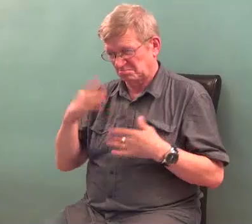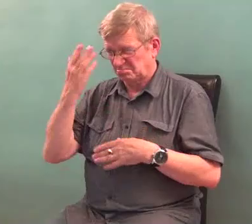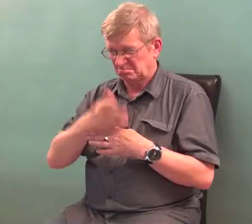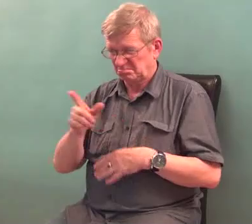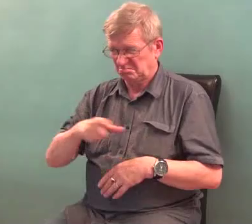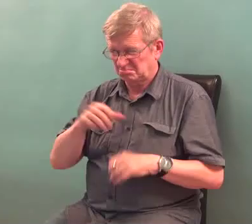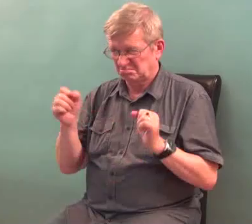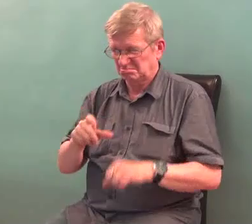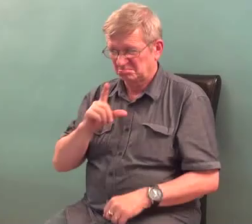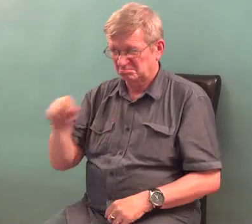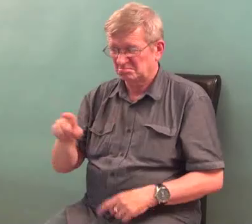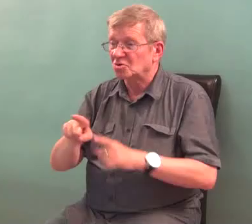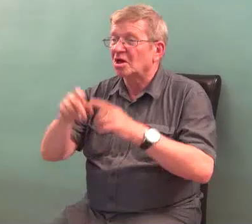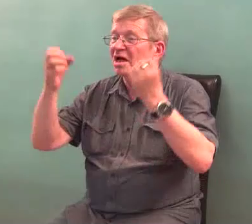We dwóch do kina, tak.